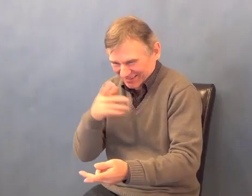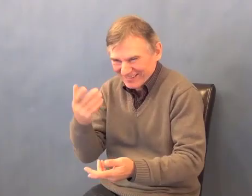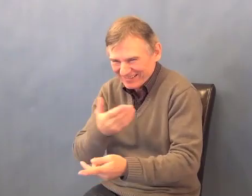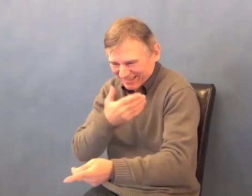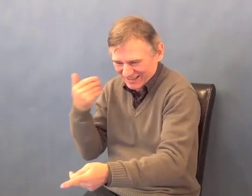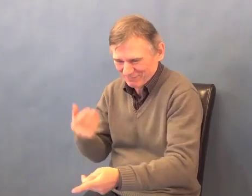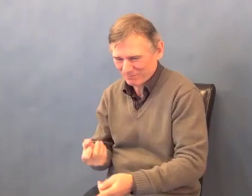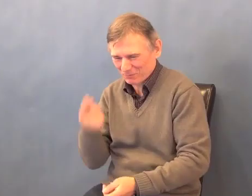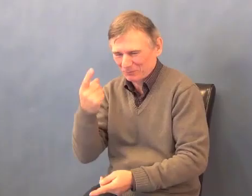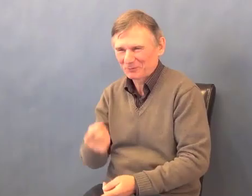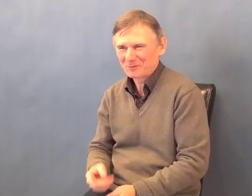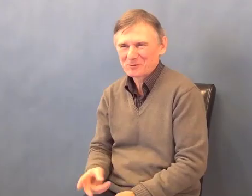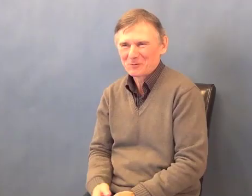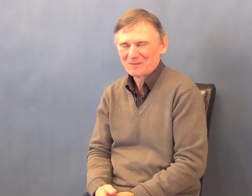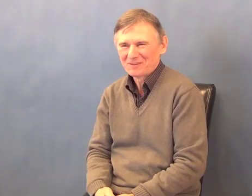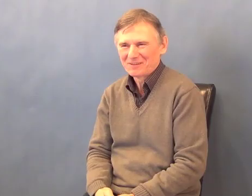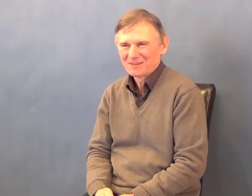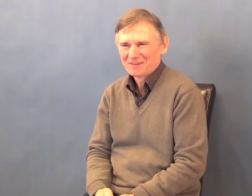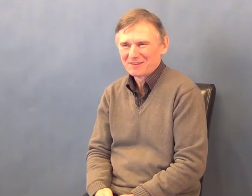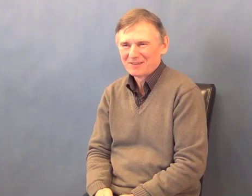Skąd to jest, pierwszy raz widzę.